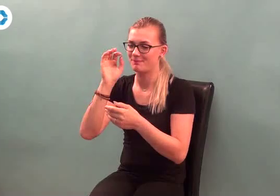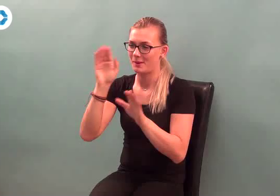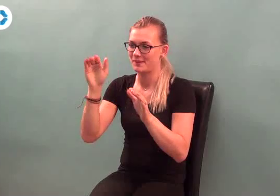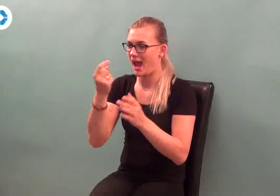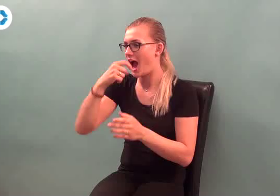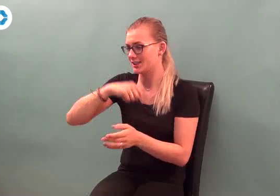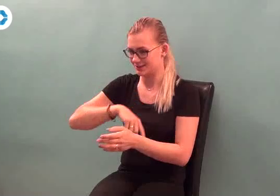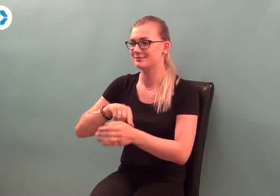Chce zjeść ptaszka.